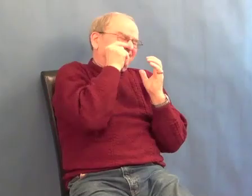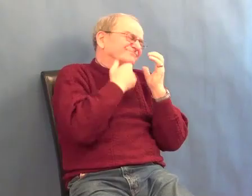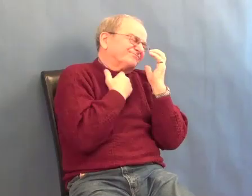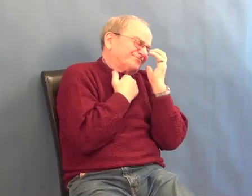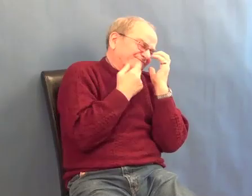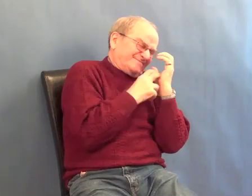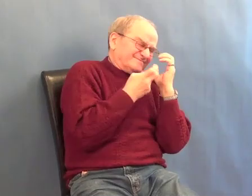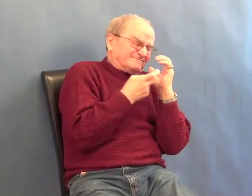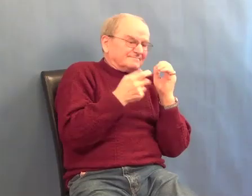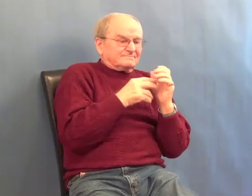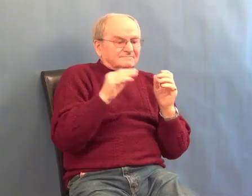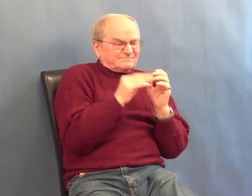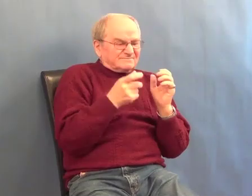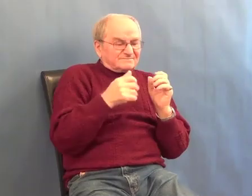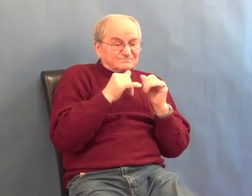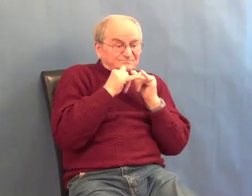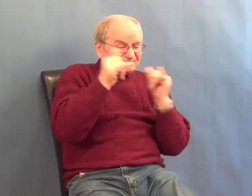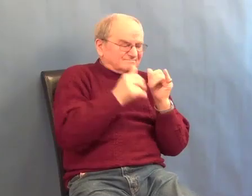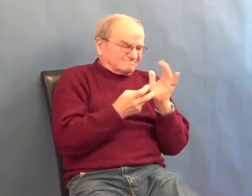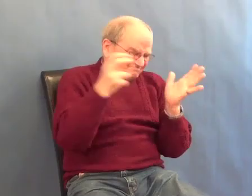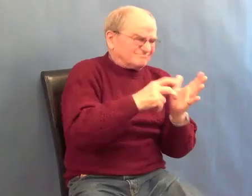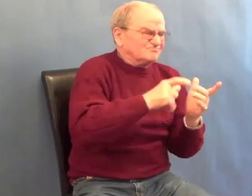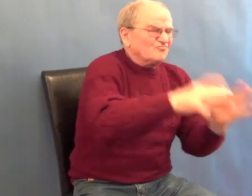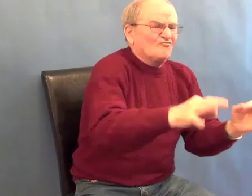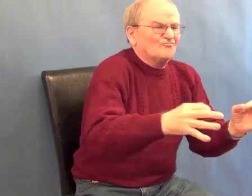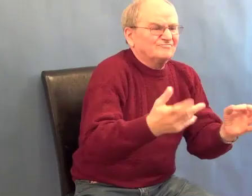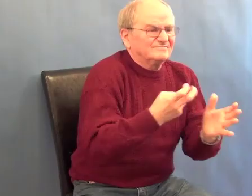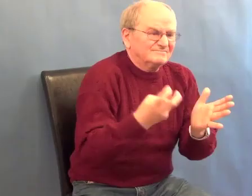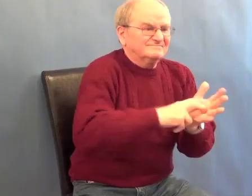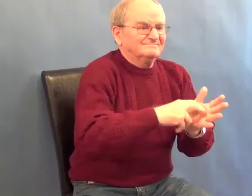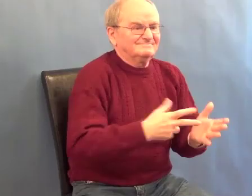Potem znowu zadzwonił budzik, niedźwiedź wstaje i mówi "co?!".